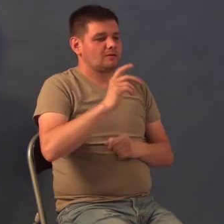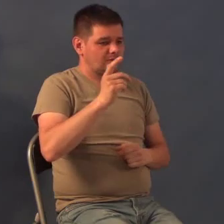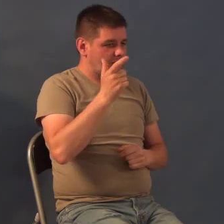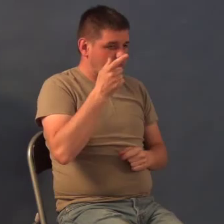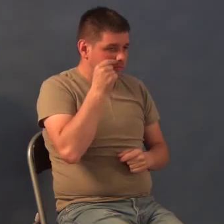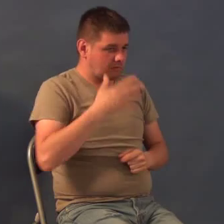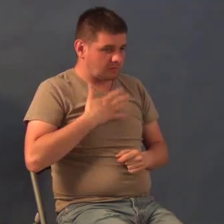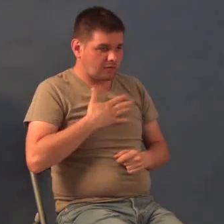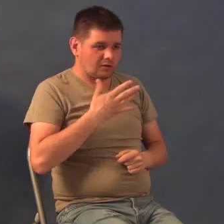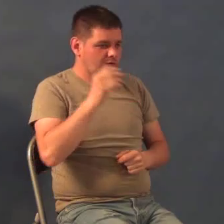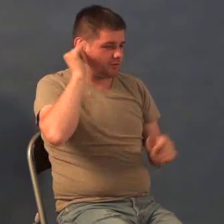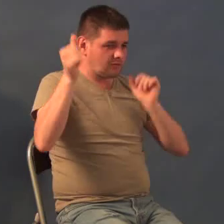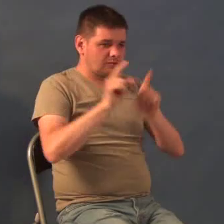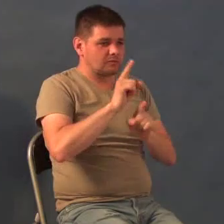Pytają go, czy gdy spał nie czuł, że był hałas.